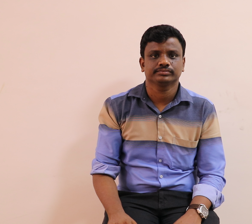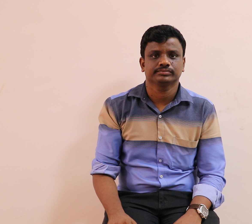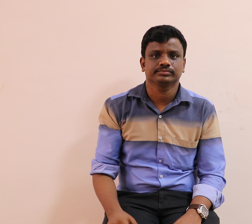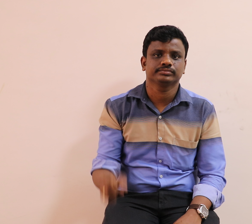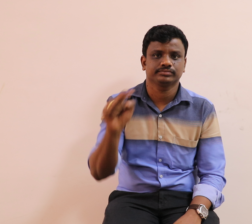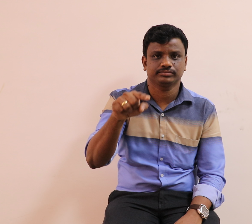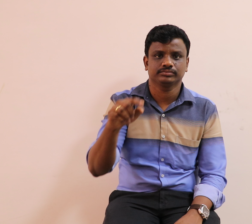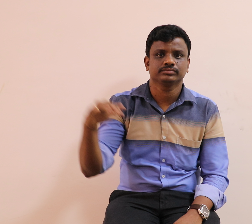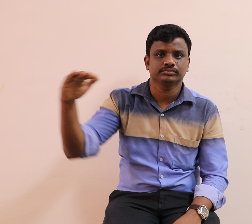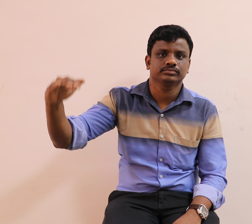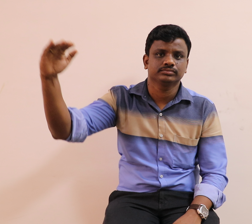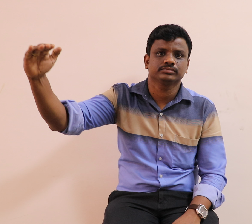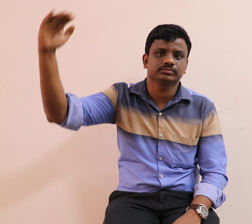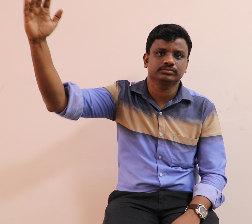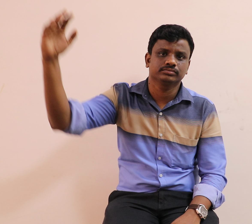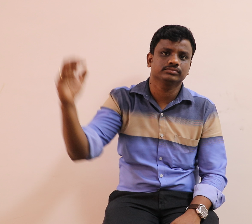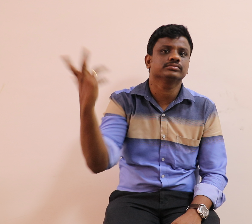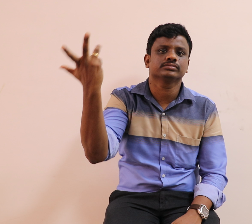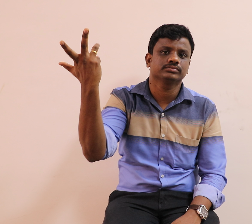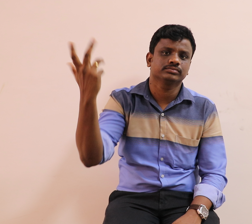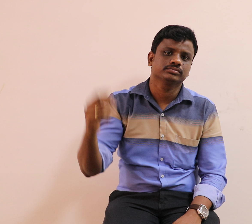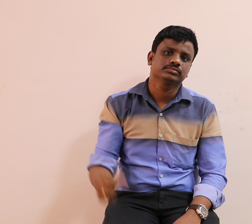what do you want to become